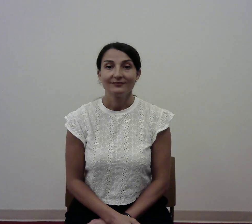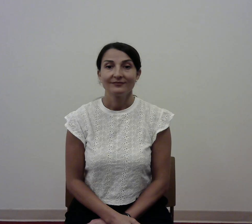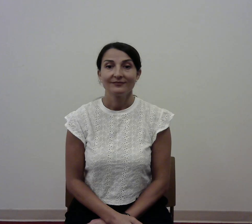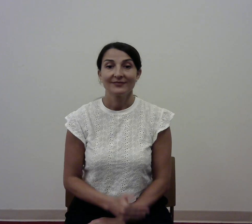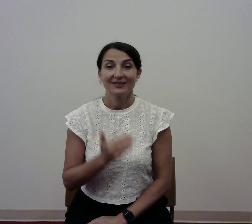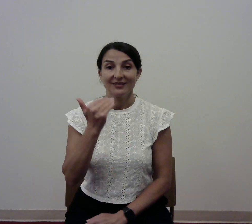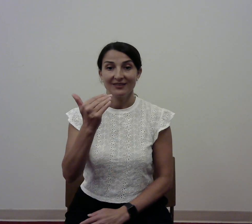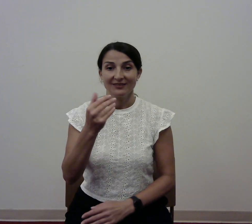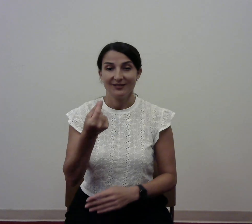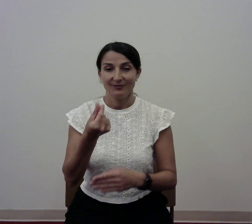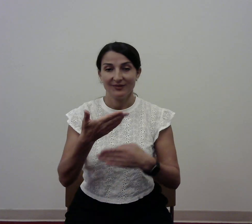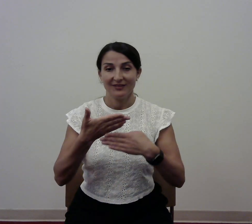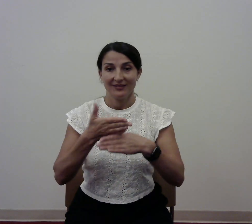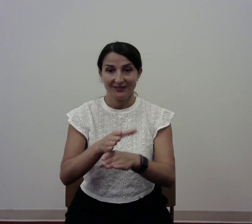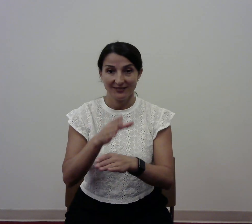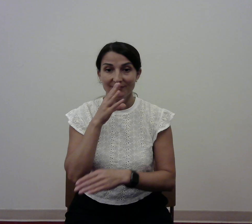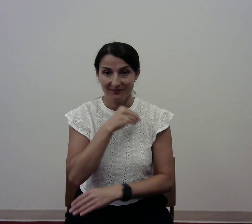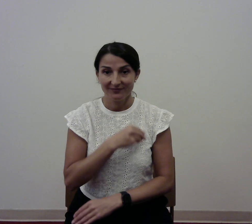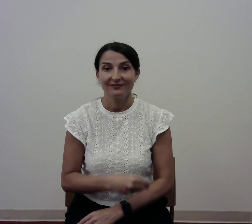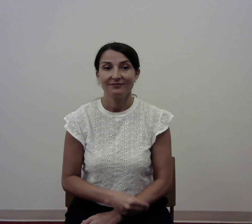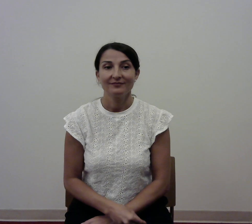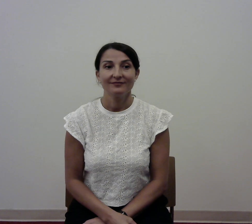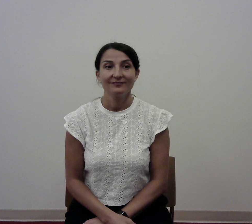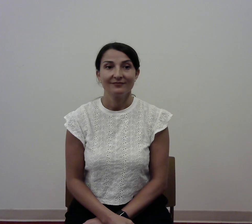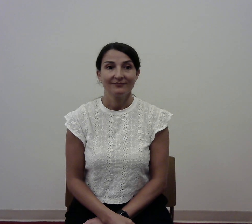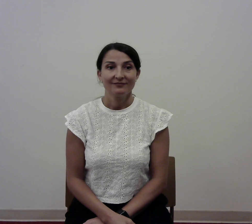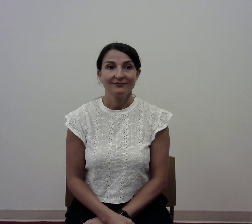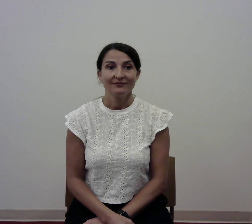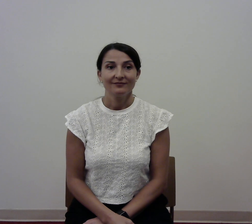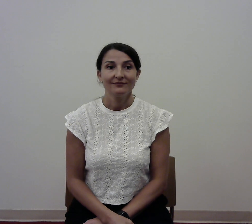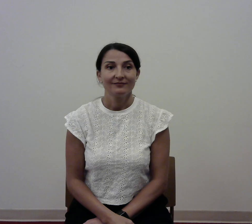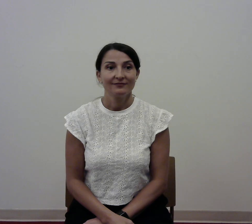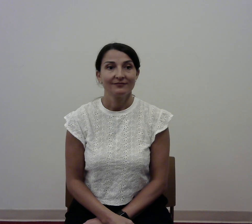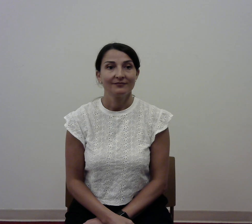Siz pulu xırdalaya bilərsinizmi?